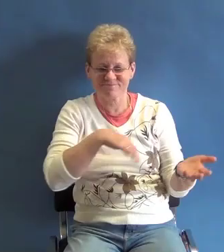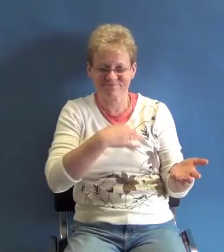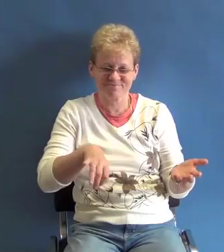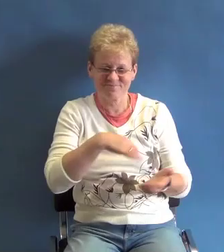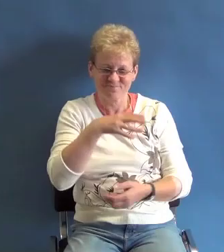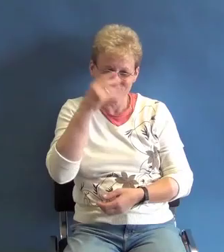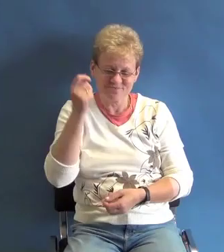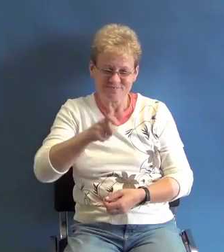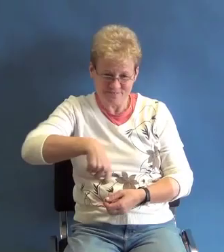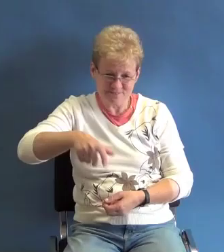Dźwięk skrzypiec.